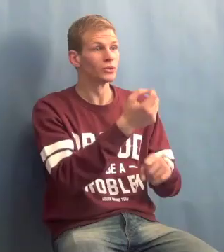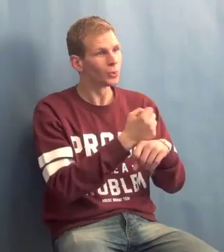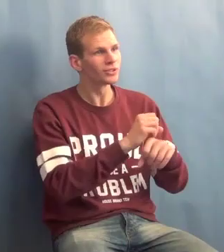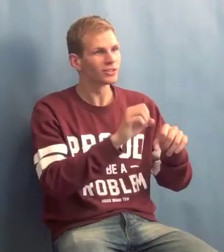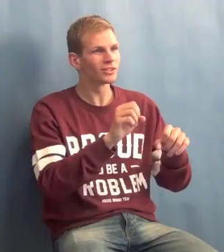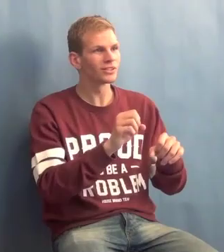No może trucizna właśnie.